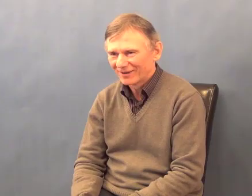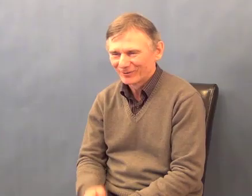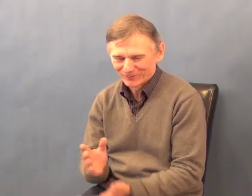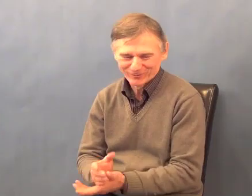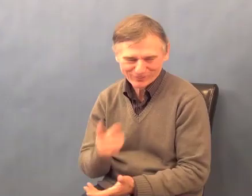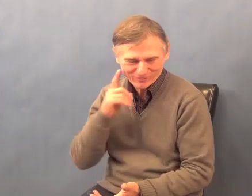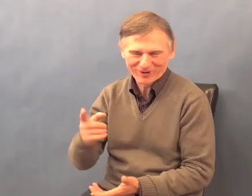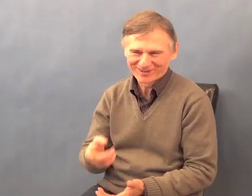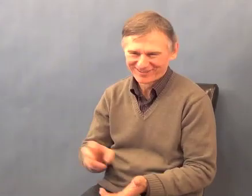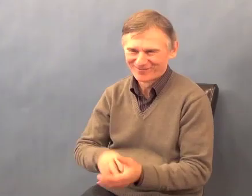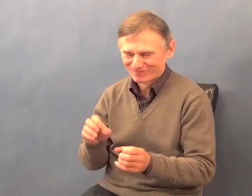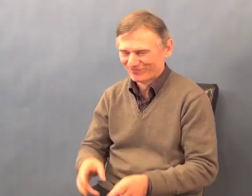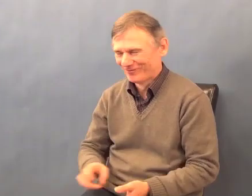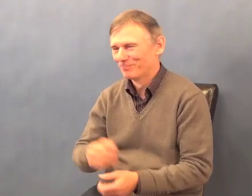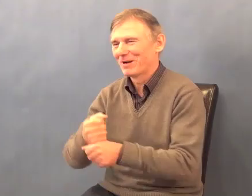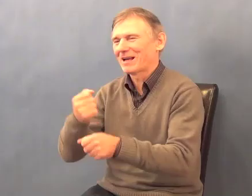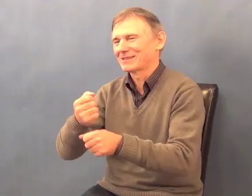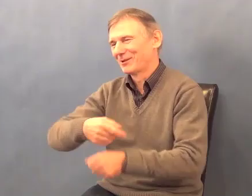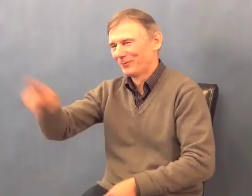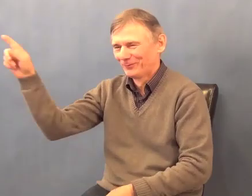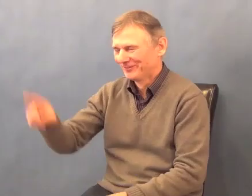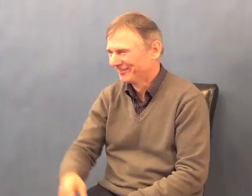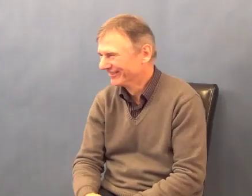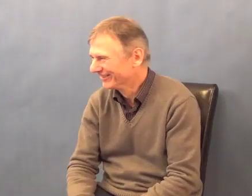Już posłuchał i wstał do pracy.